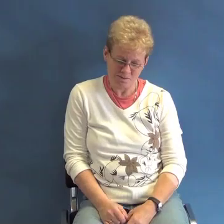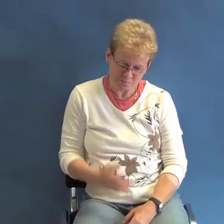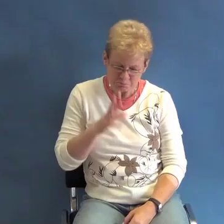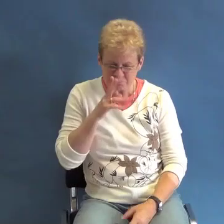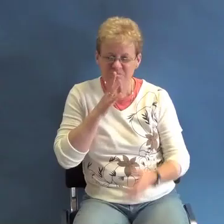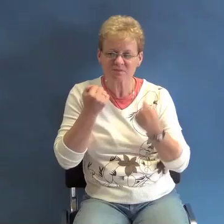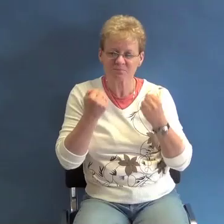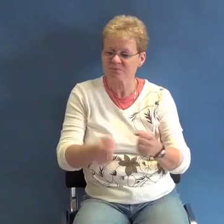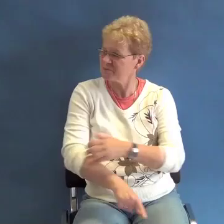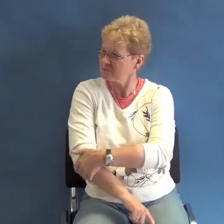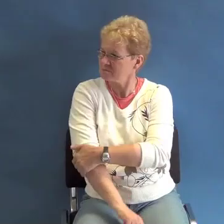Myślę, że to samochód.